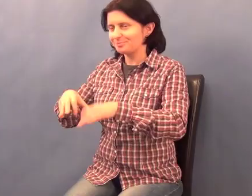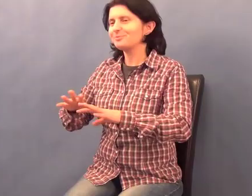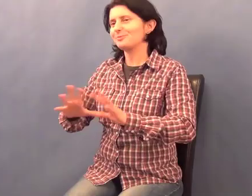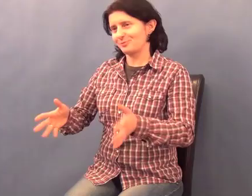Pomogli.